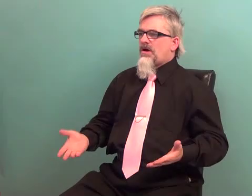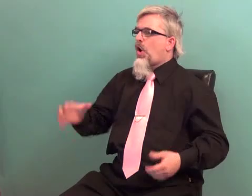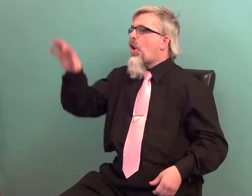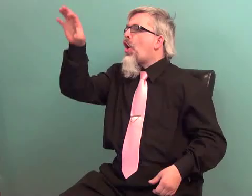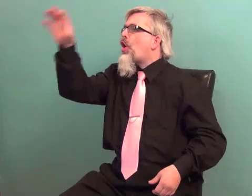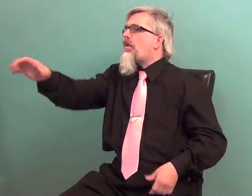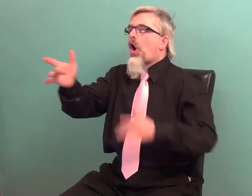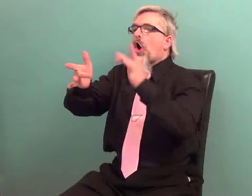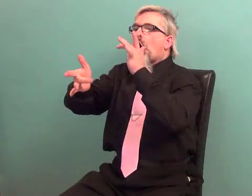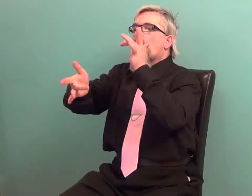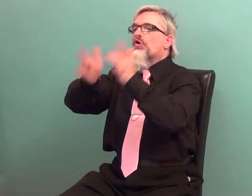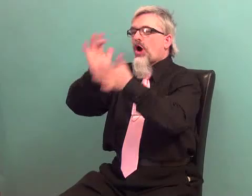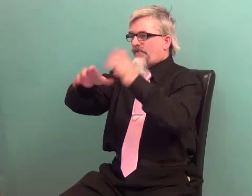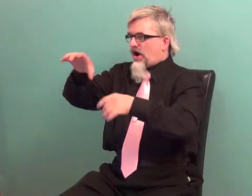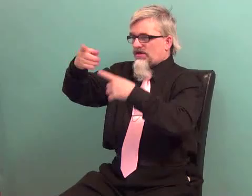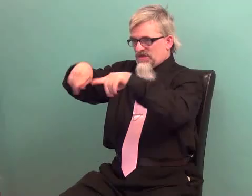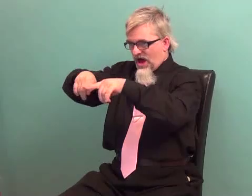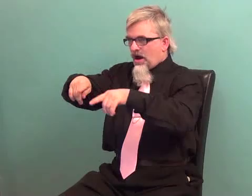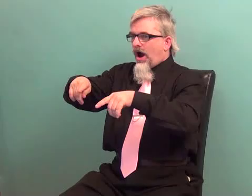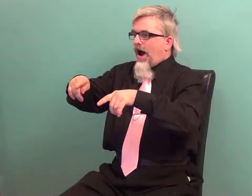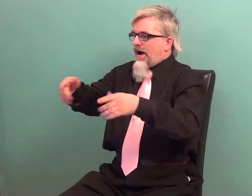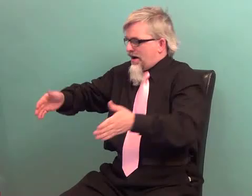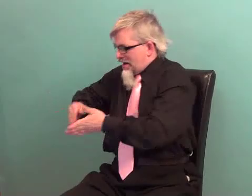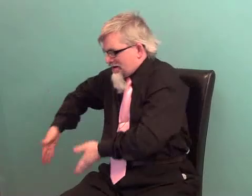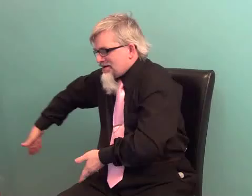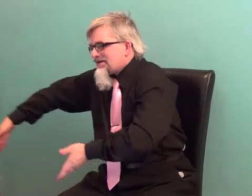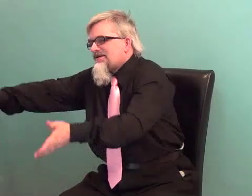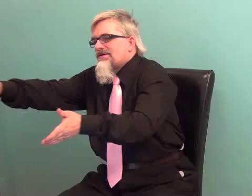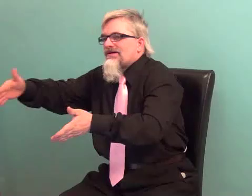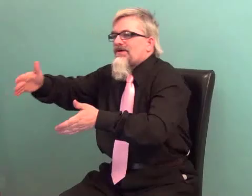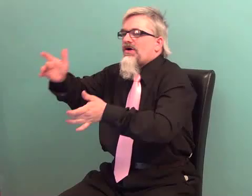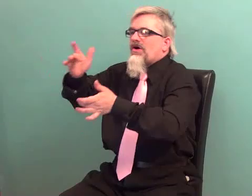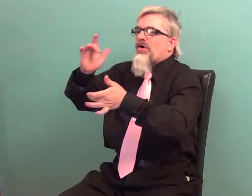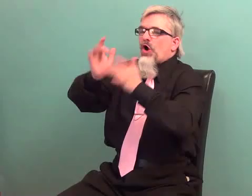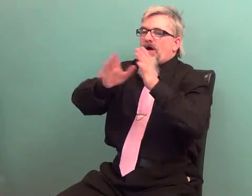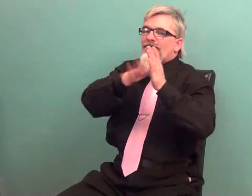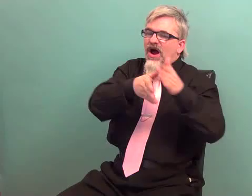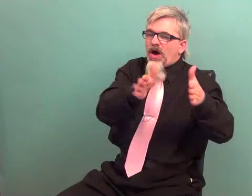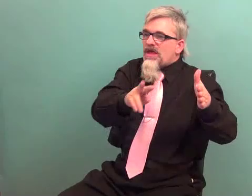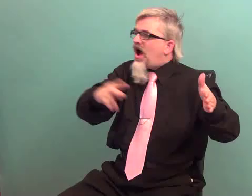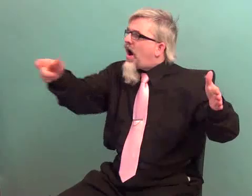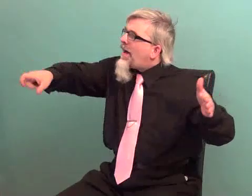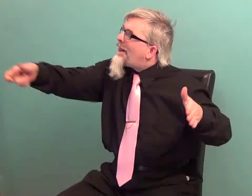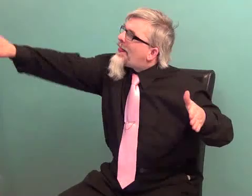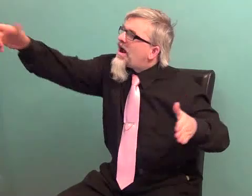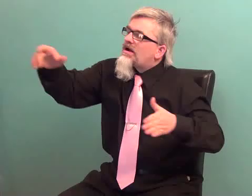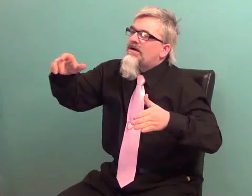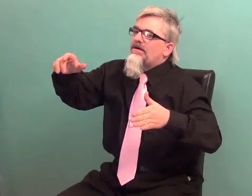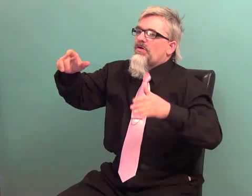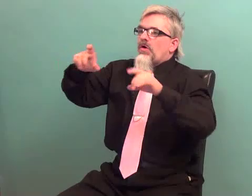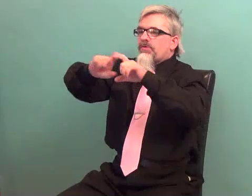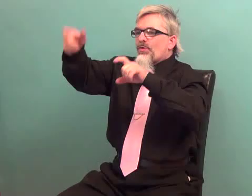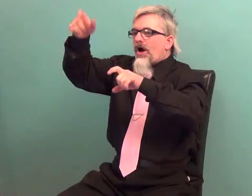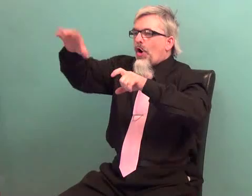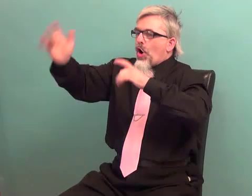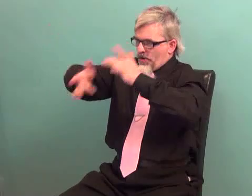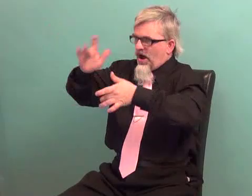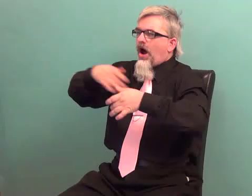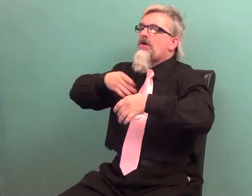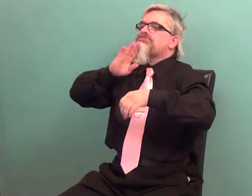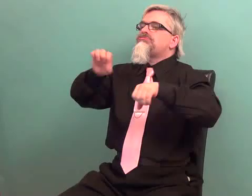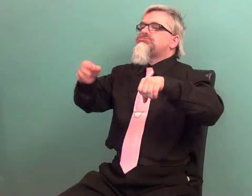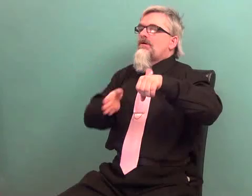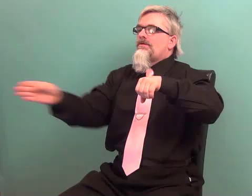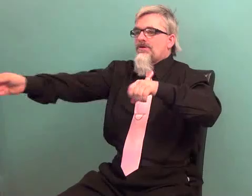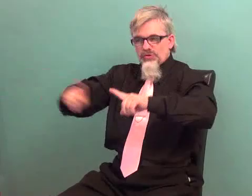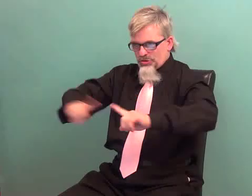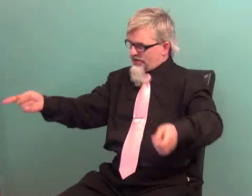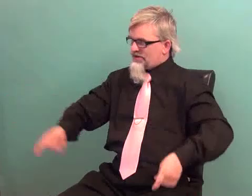Są takie miejsca na chodniku, w których jeżdżą tylko rowerzyści, na przykład pod blokiem, więc kierowca motoru nie może wykorzystywać tego chodnika dla rowerzystów.